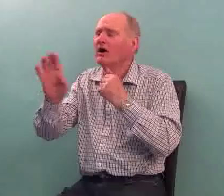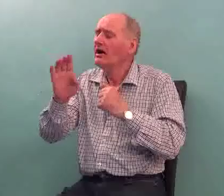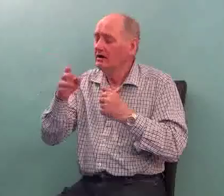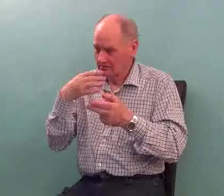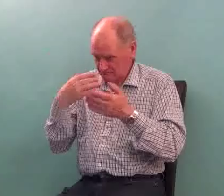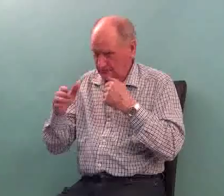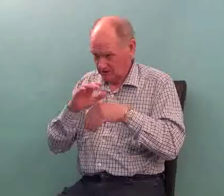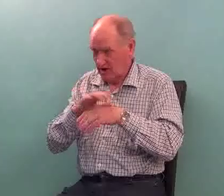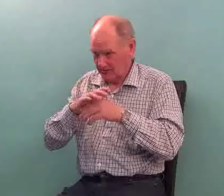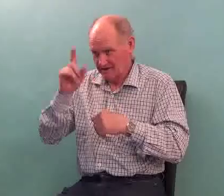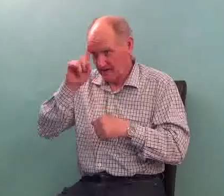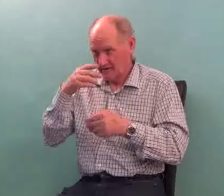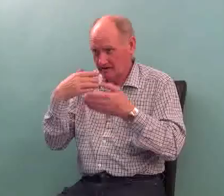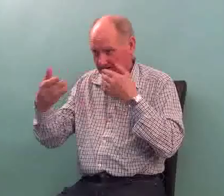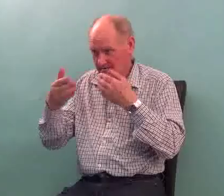Czy rozmawiacie z kolegą z Niemiec?